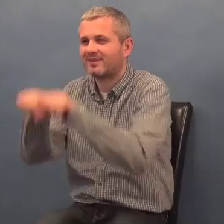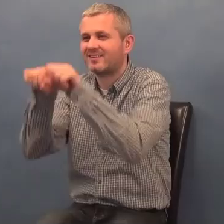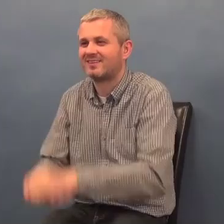To jest coś podobnego.